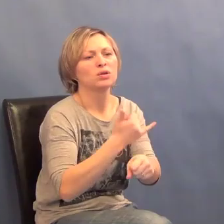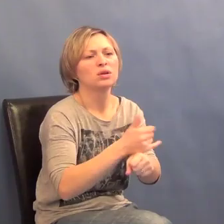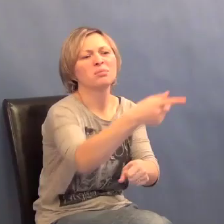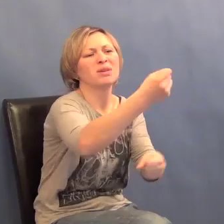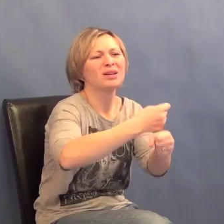Ty pracujesz.